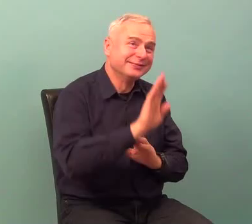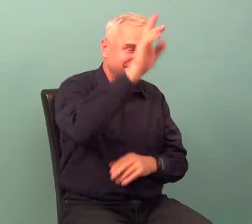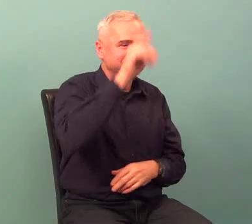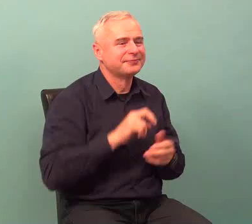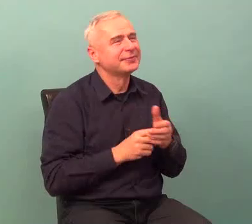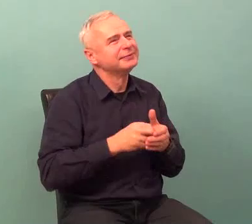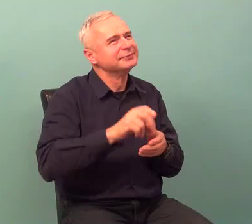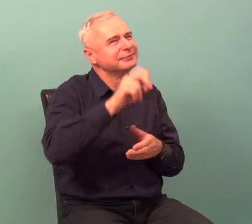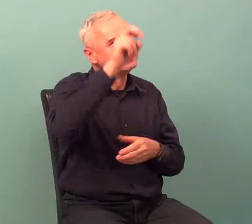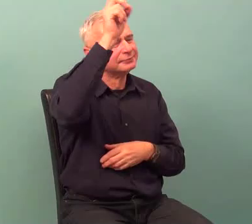Wchodzi na górę.